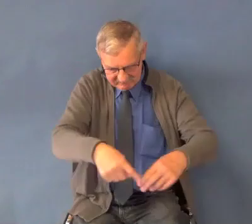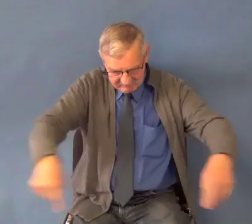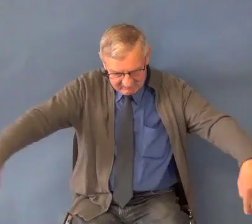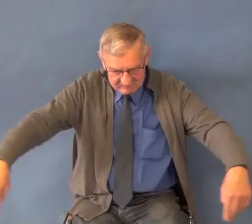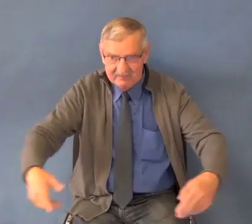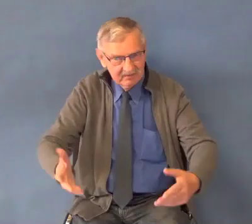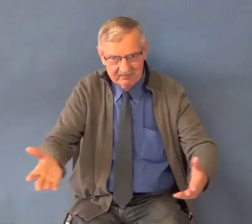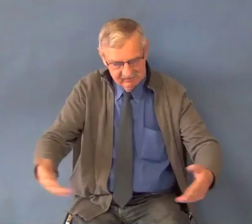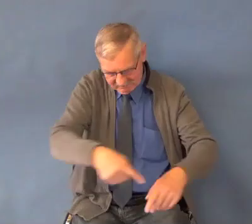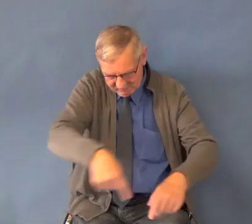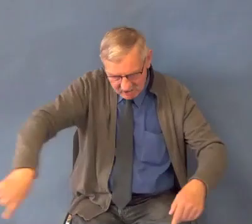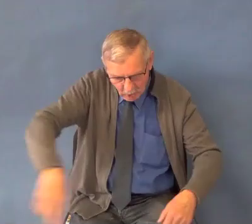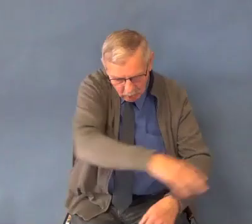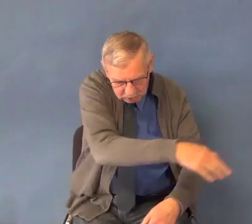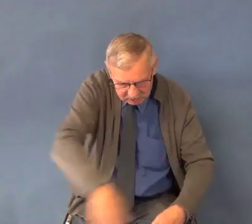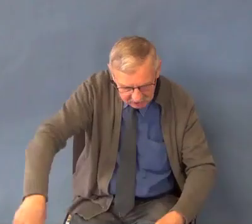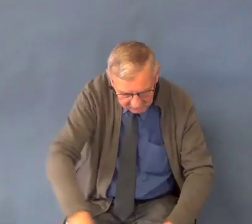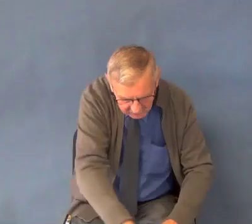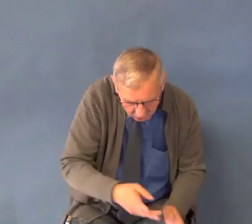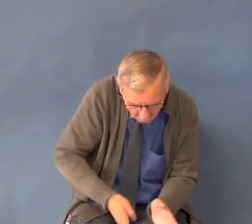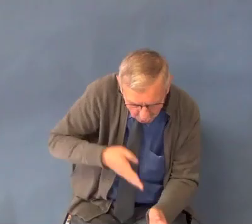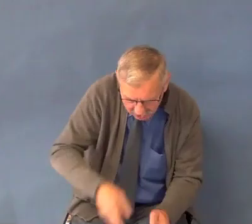Linia w ten i w ten sposób.